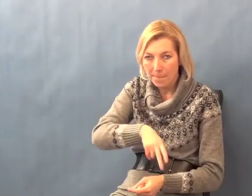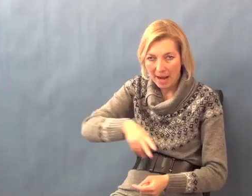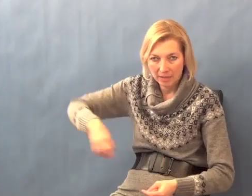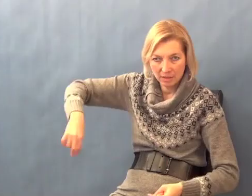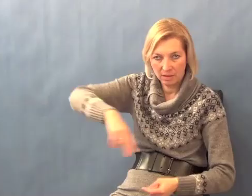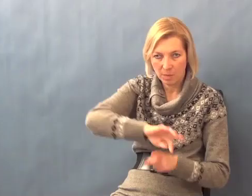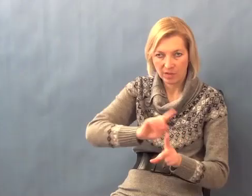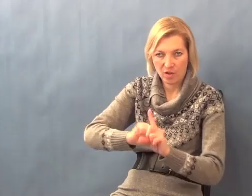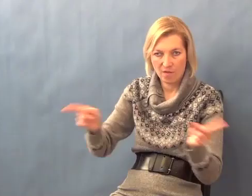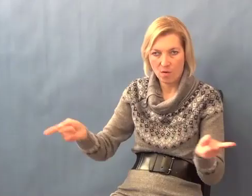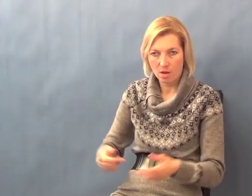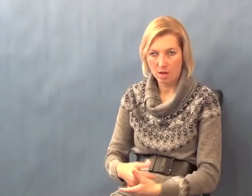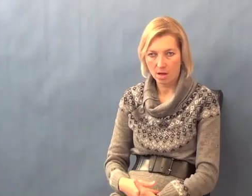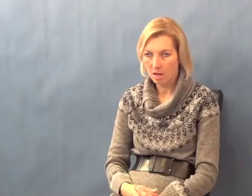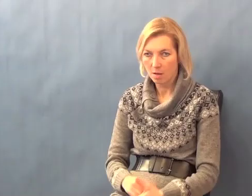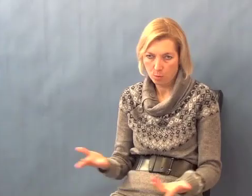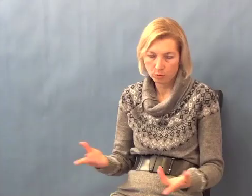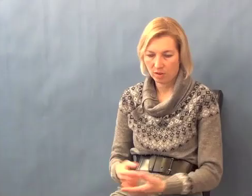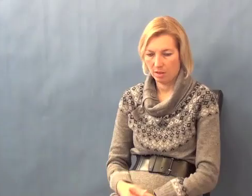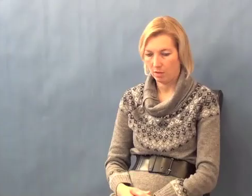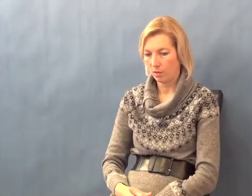Są pasy dla pieszych, może dlatego nie wolno?